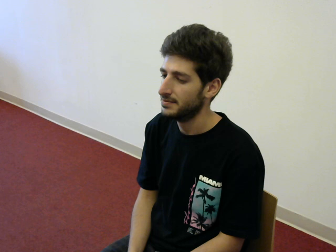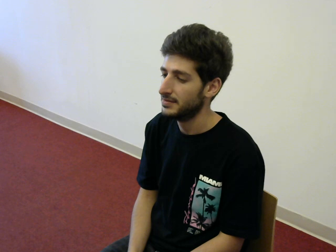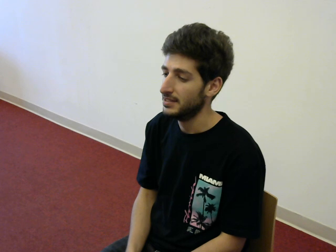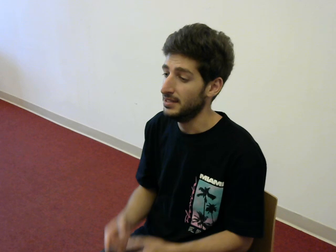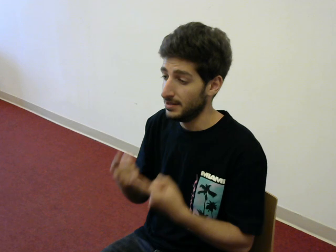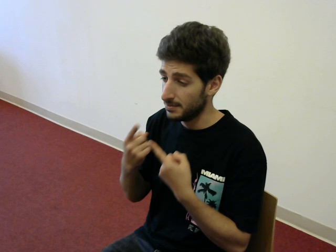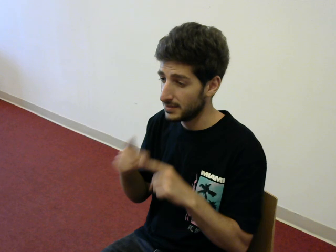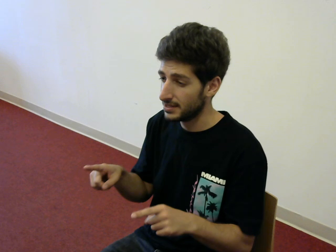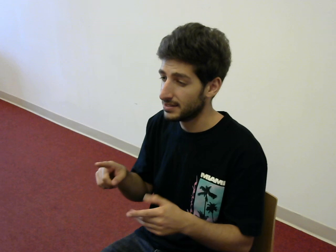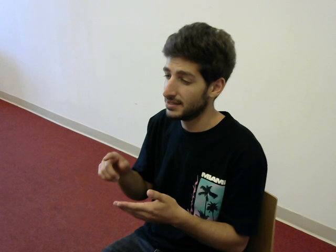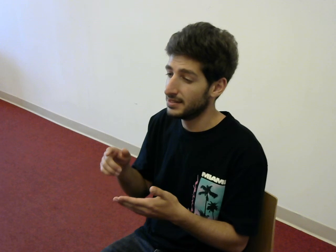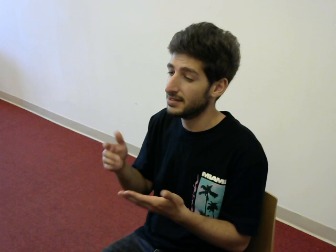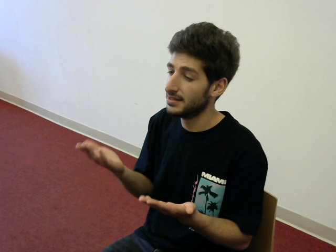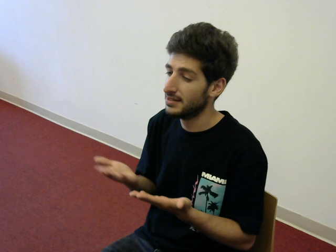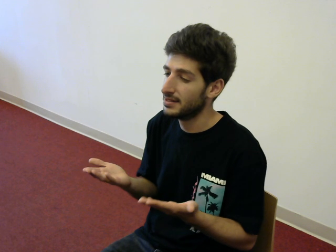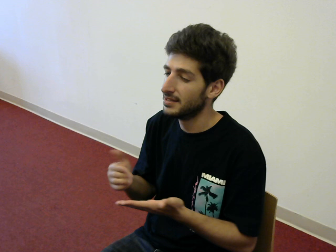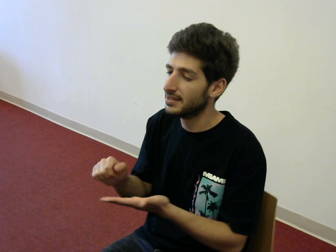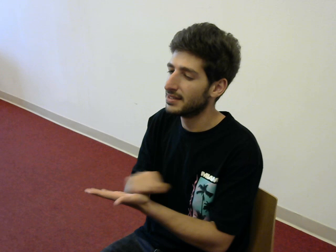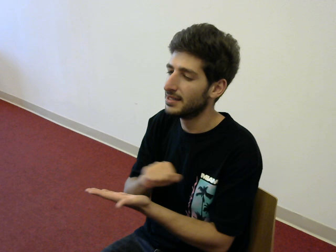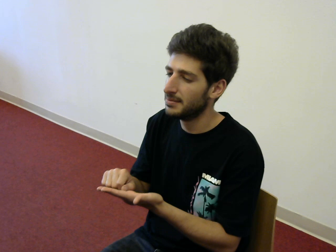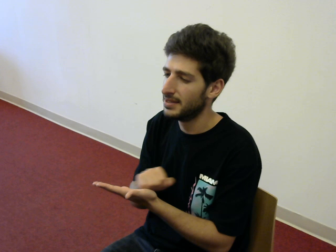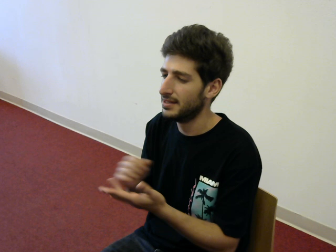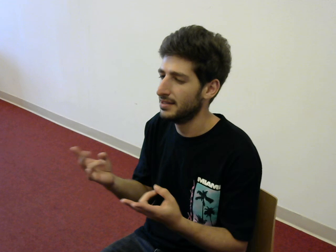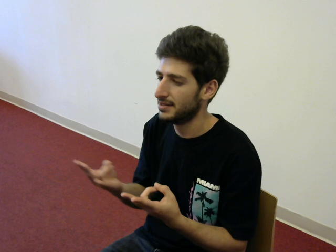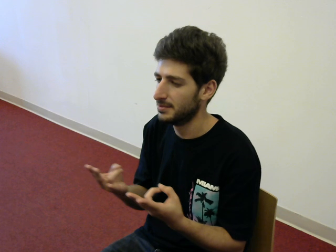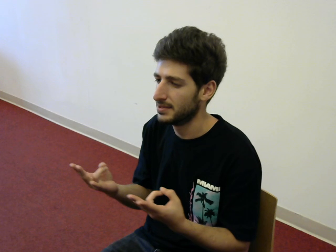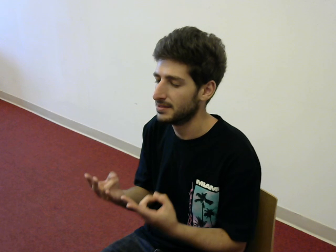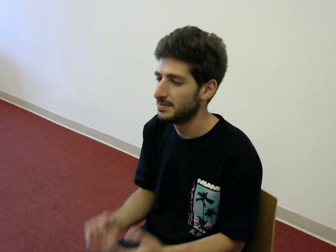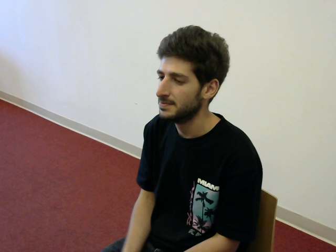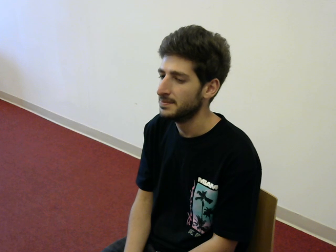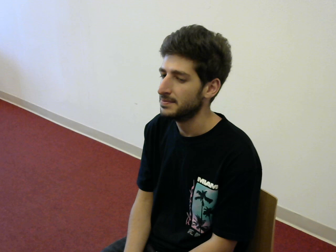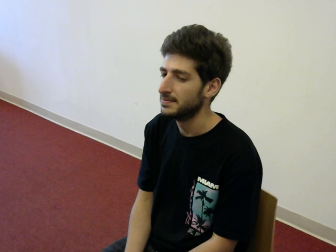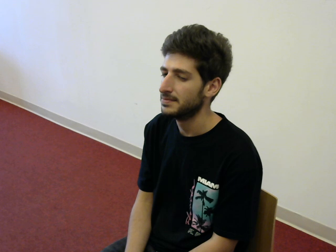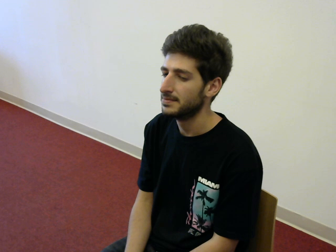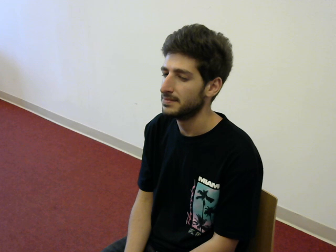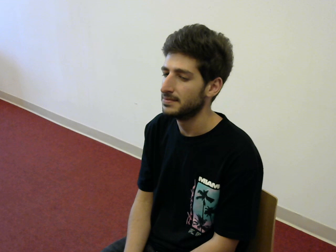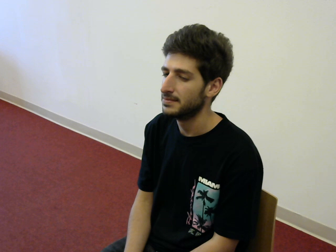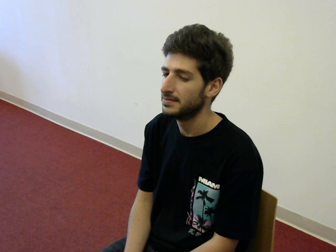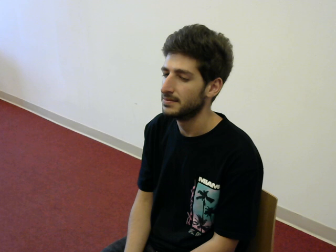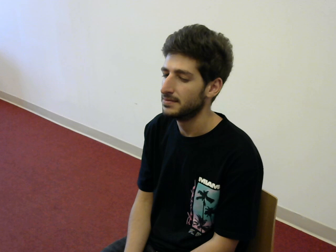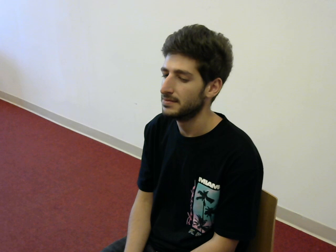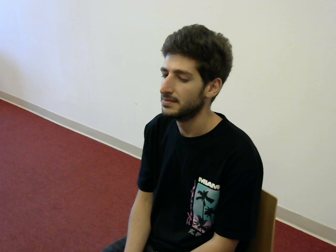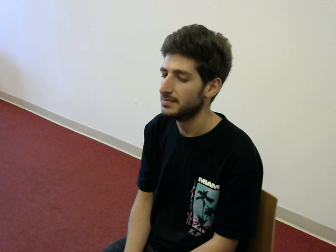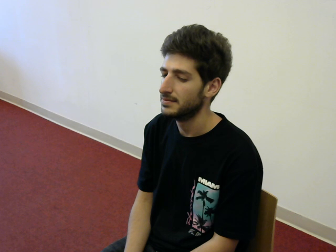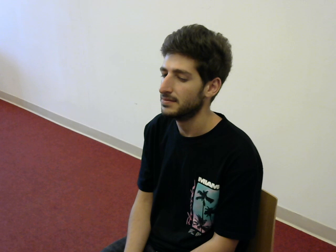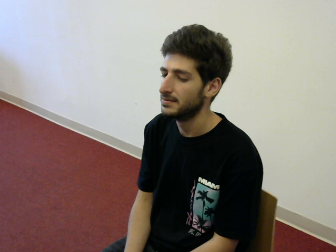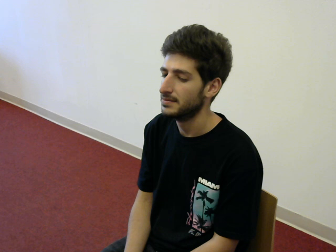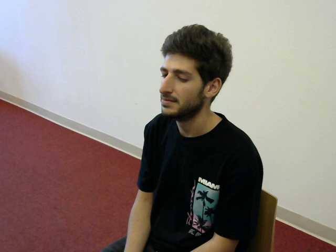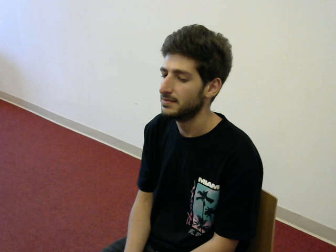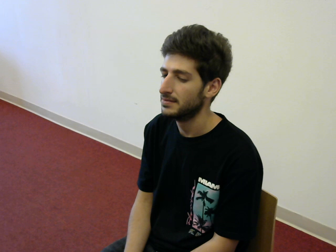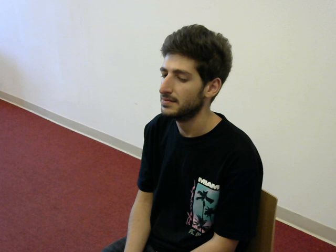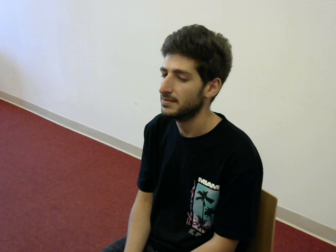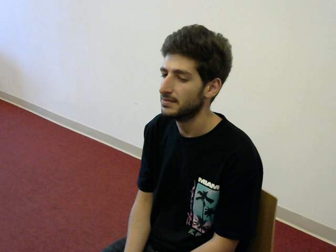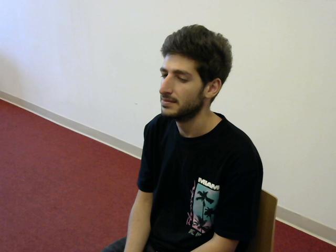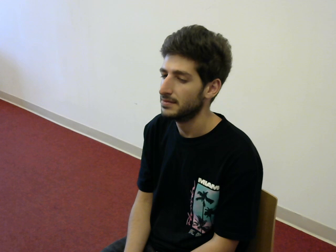Başqa hansı sənədlər lazımdır?